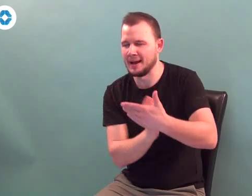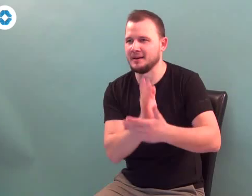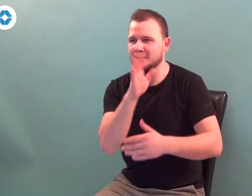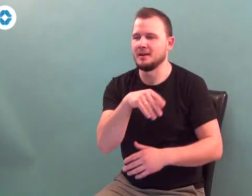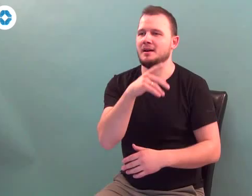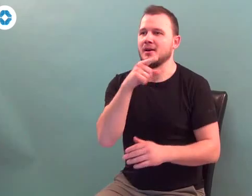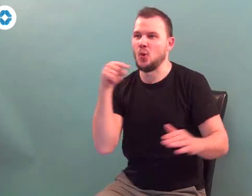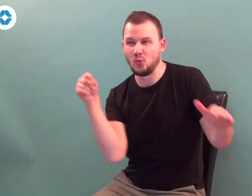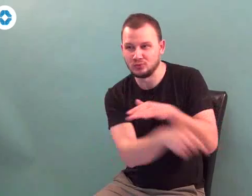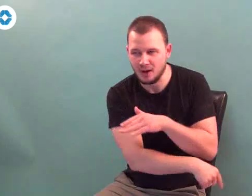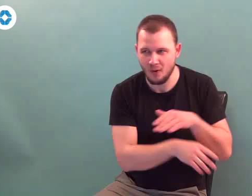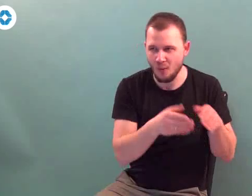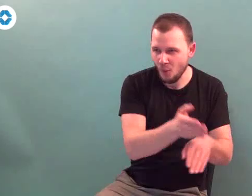Ucieka i chowa się.